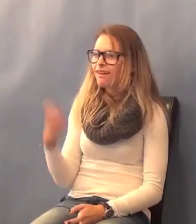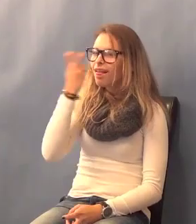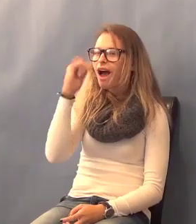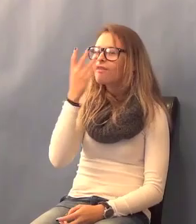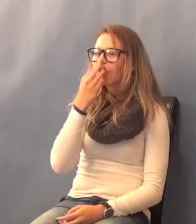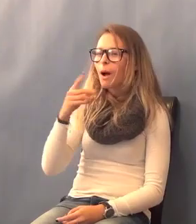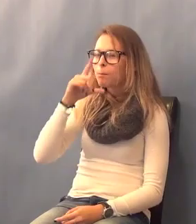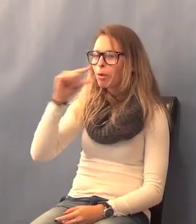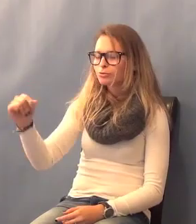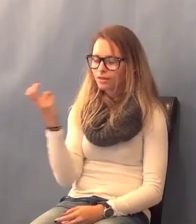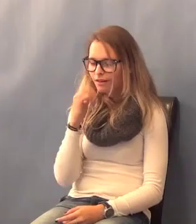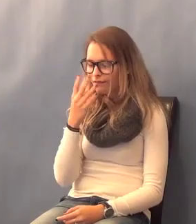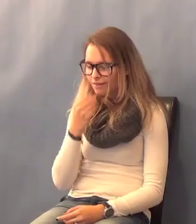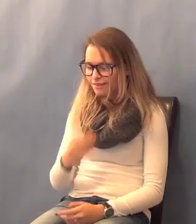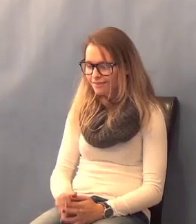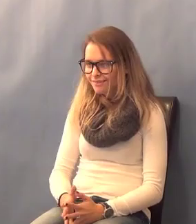No a ciekawe jak wygląda bocian, ciekawe.